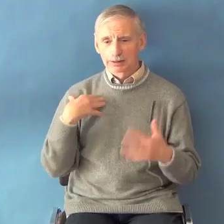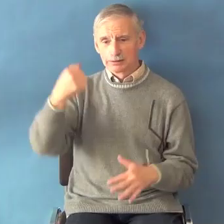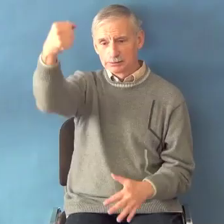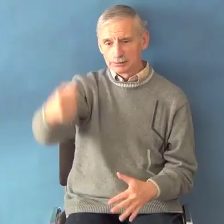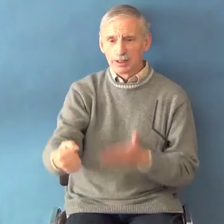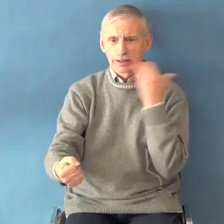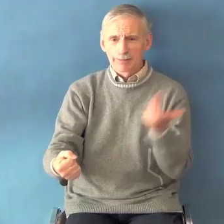Taki znak nie stoi.